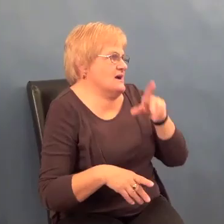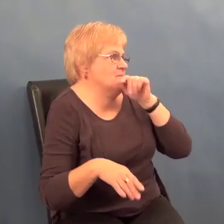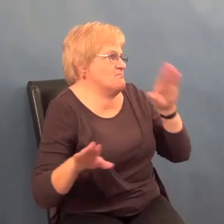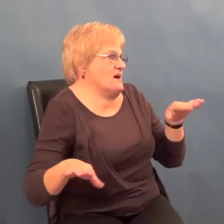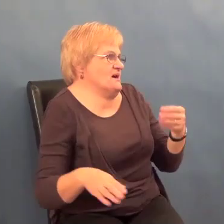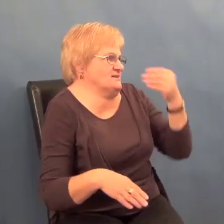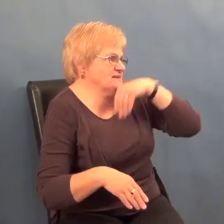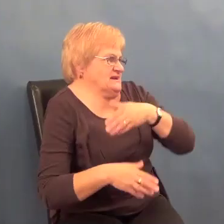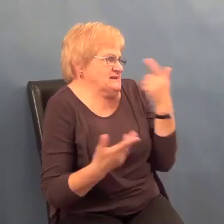Ptak zjada?